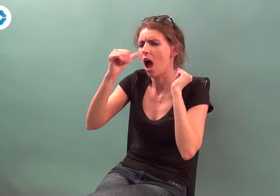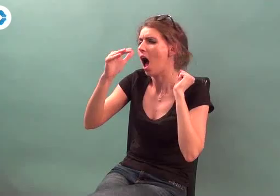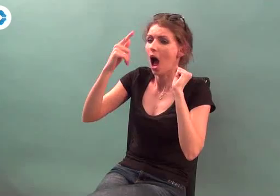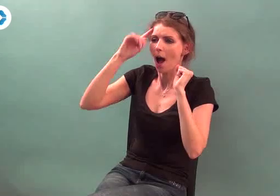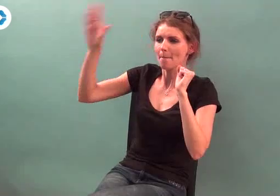Wpadają na pomysł.